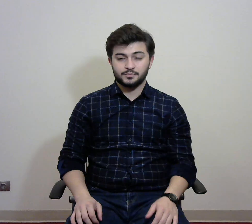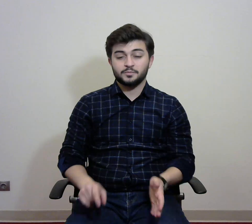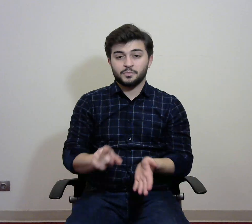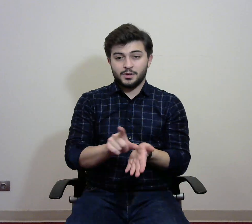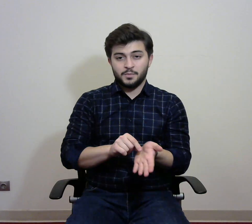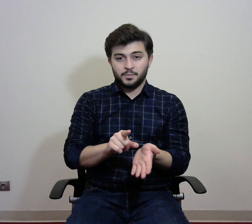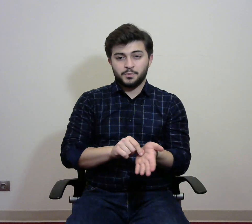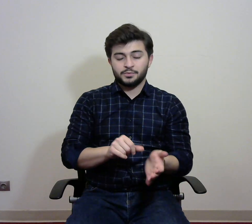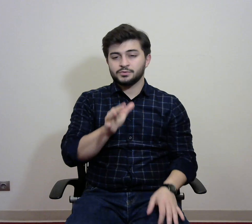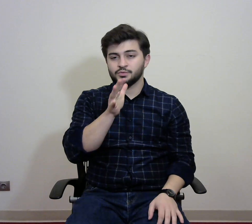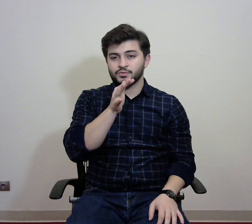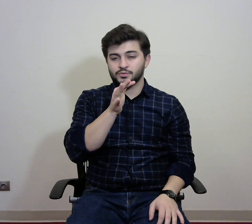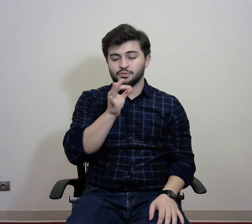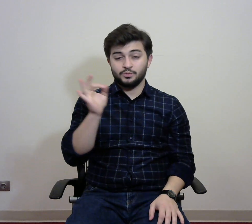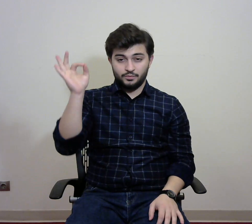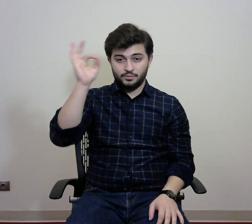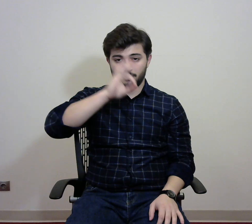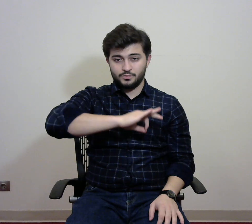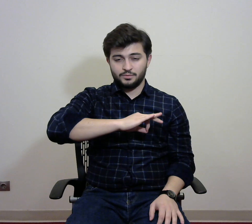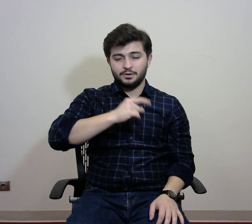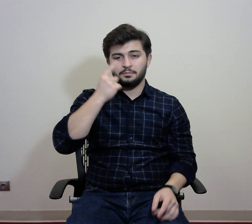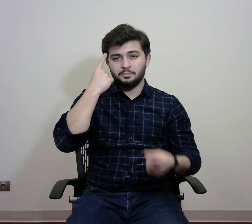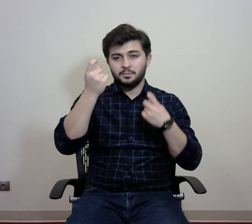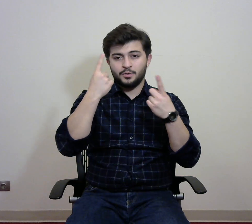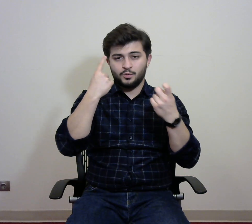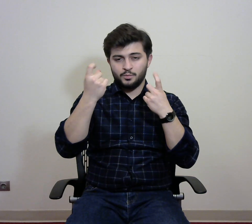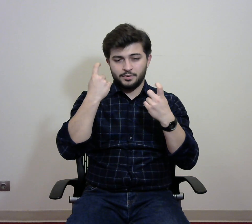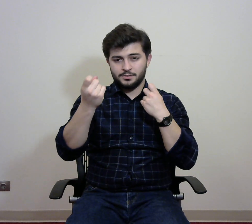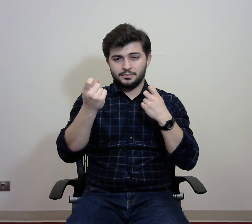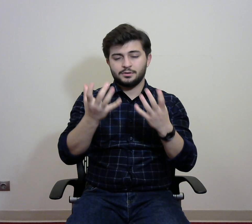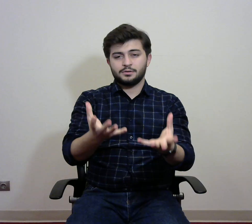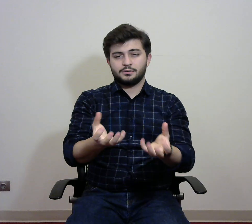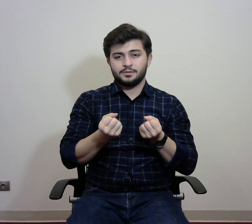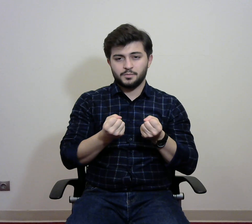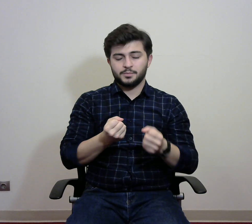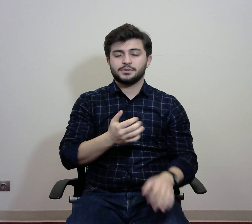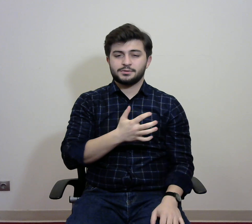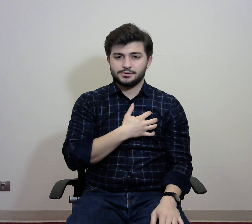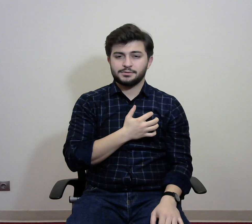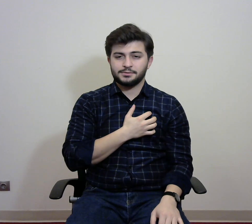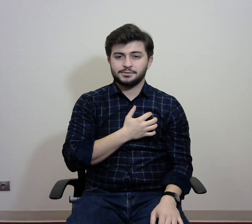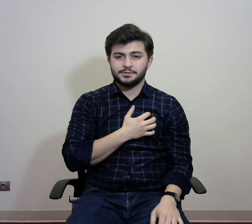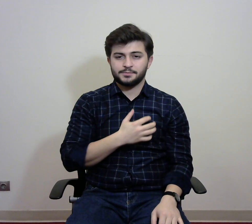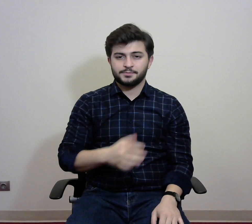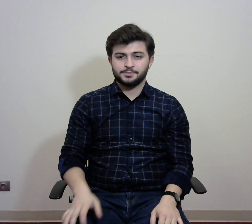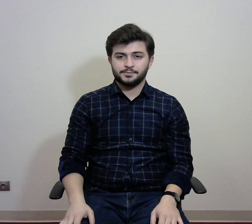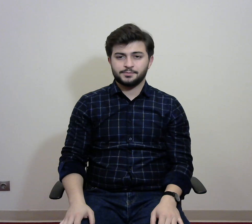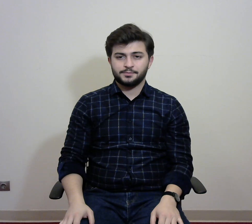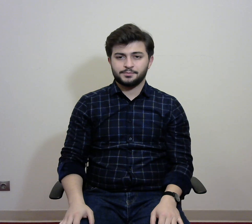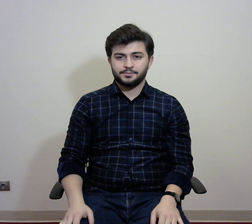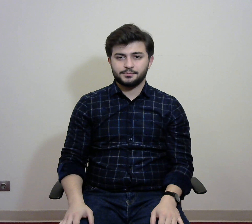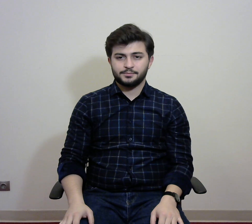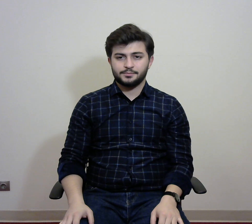Pensiya yaşı haqqında məlumat almaq istəyirəm